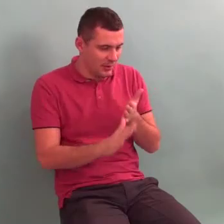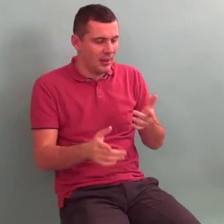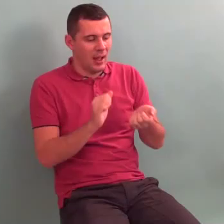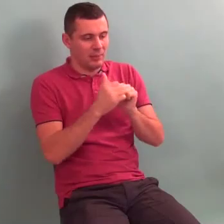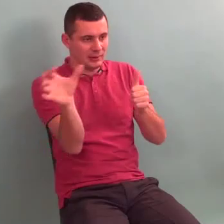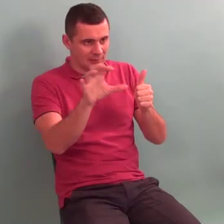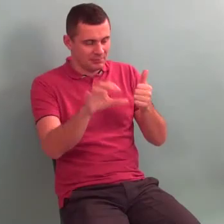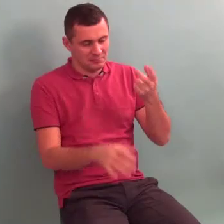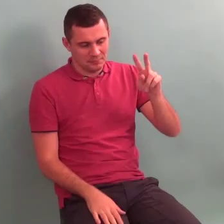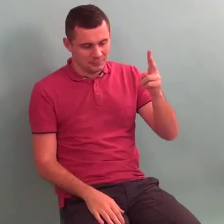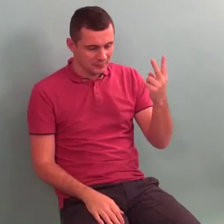Albo ukradł. Jedno z dwóch.